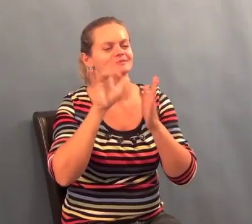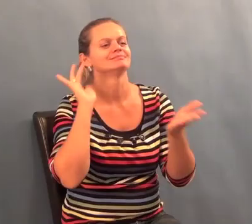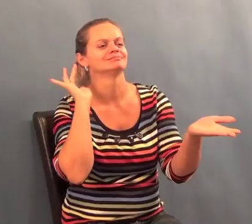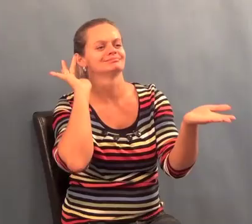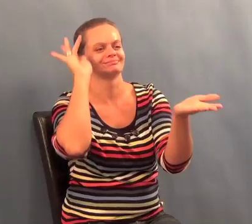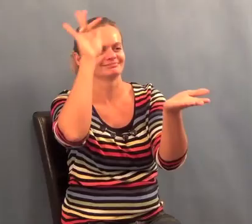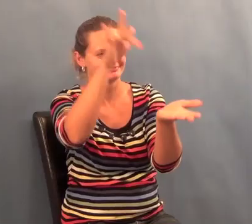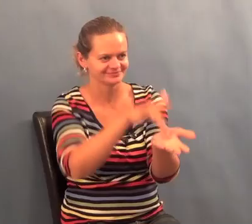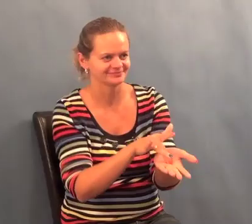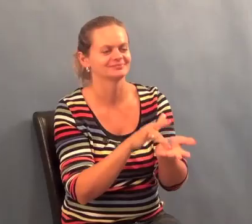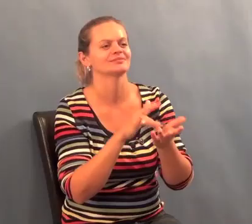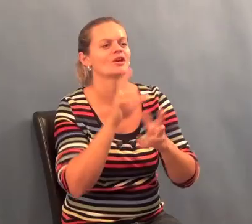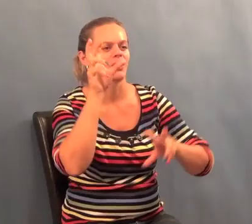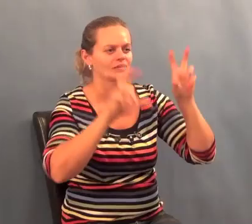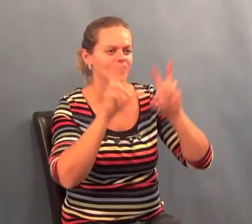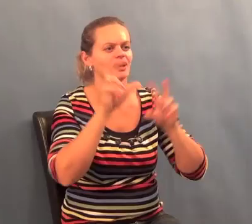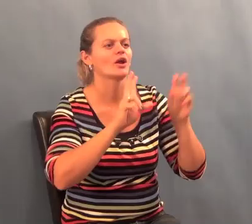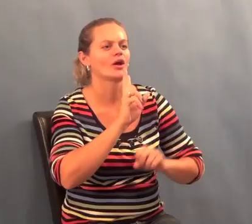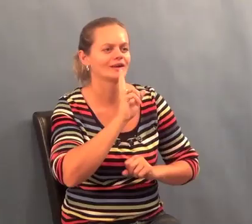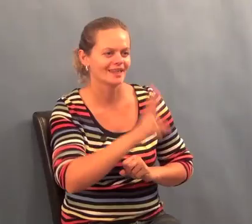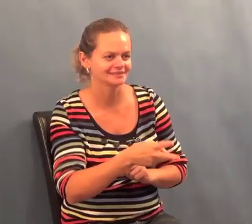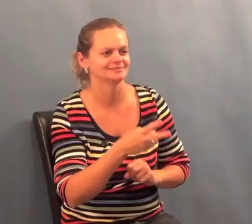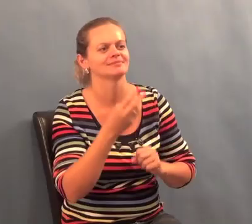Dojechali do hotelu.